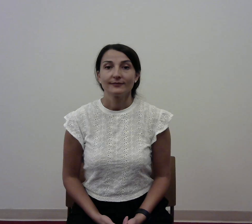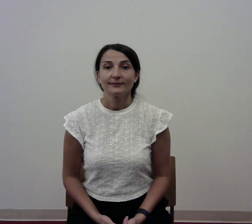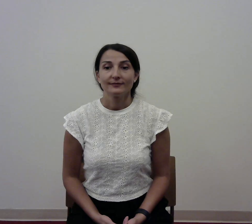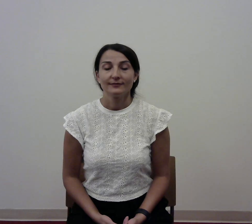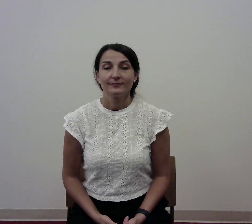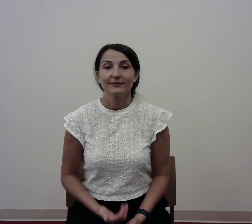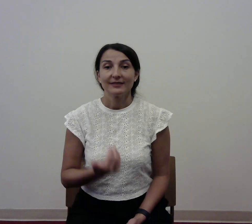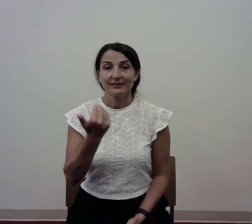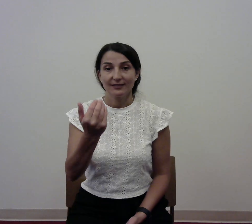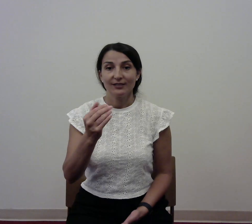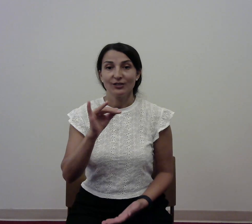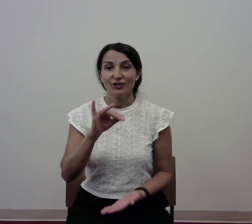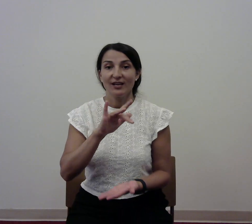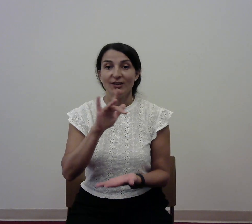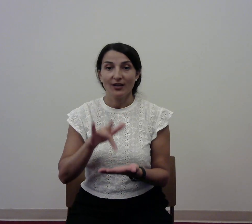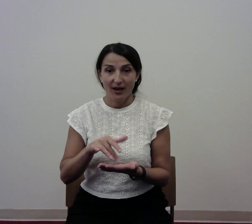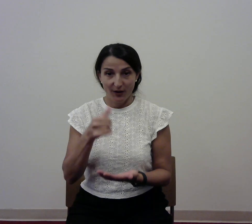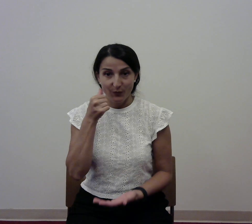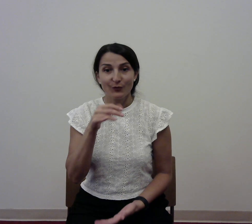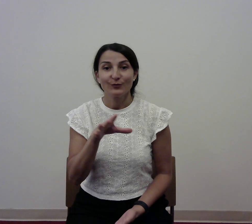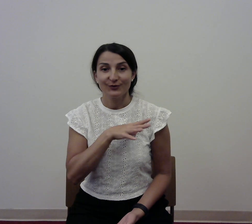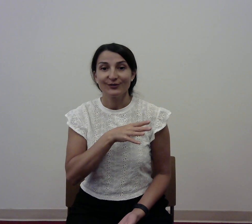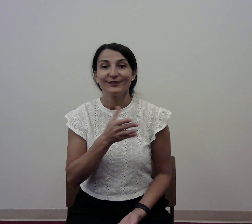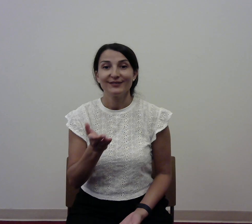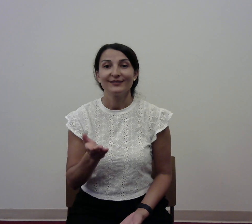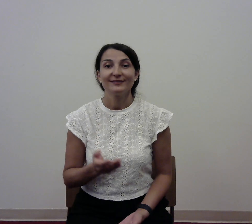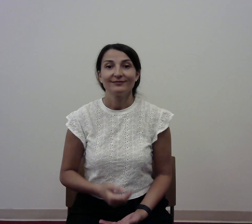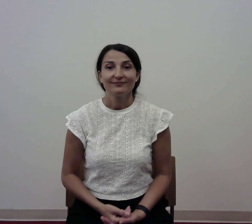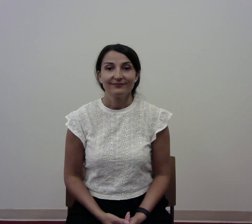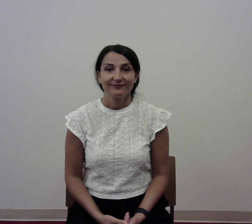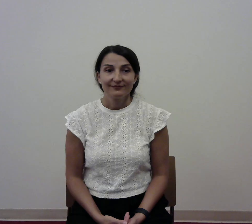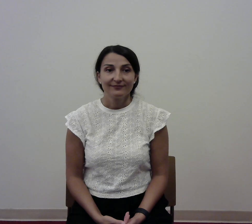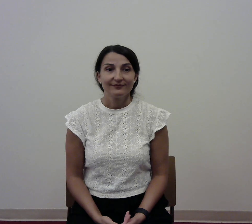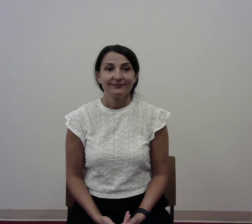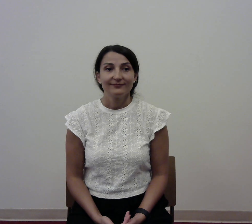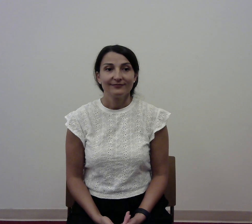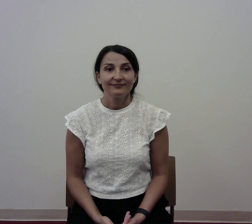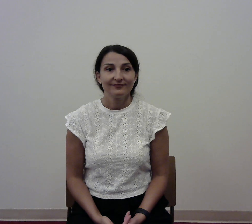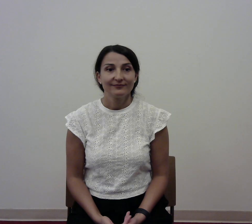Siz İçərişəhərdə olmusuz?